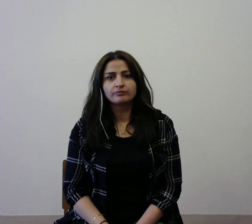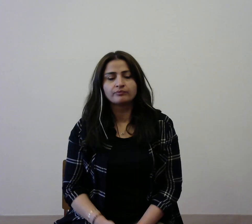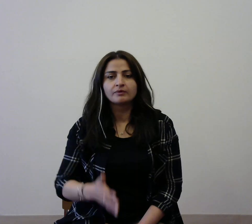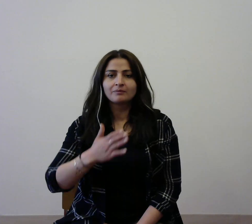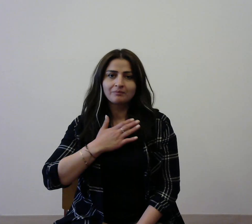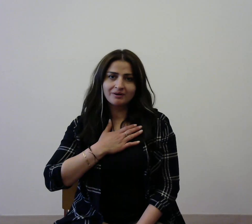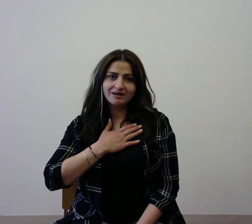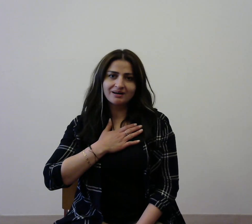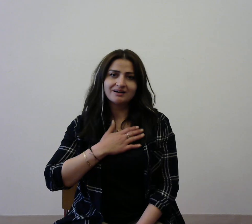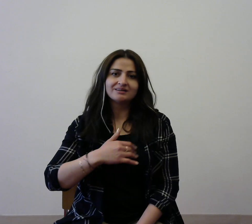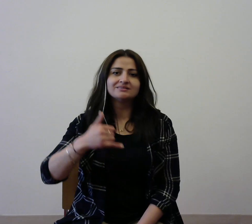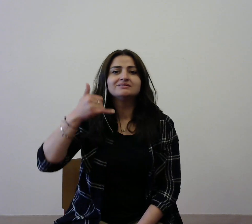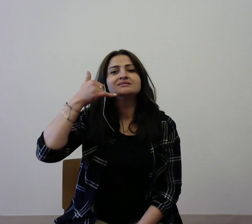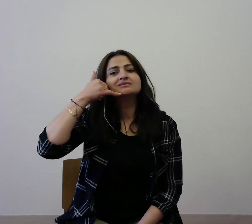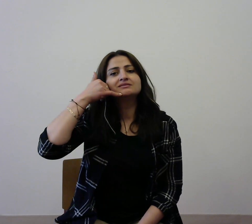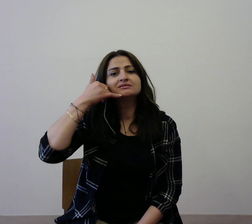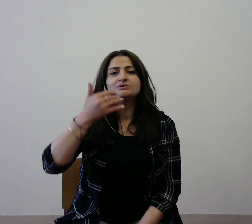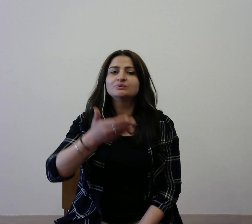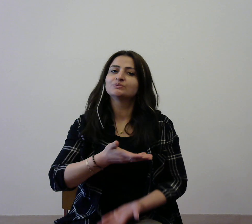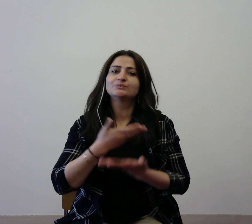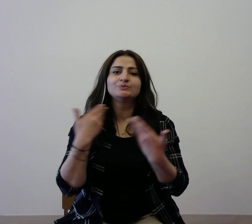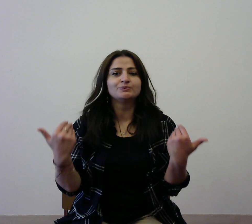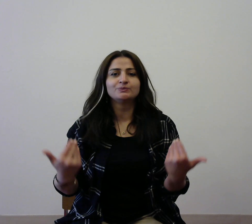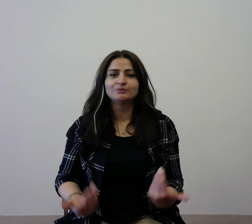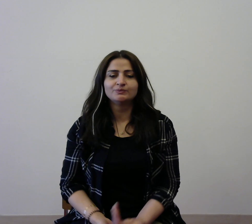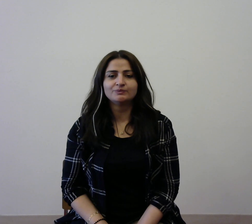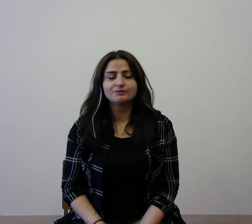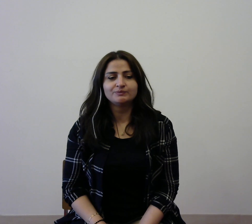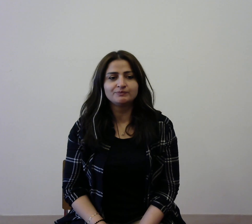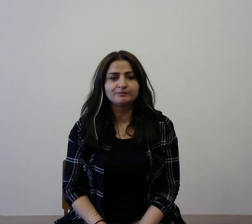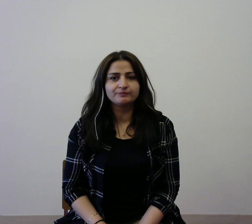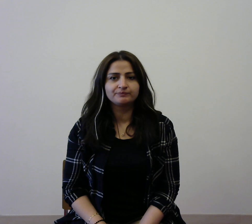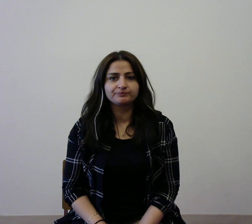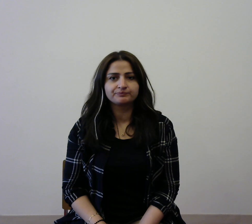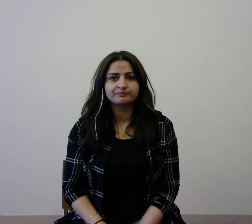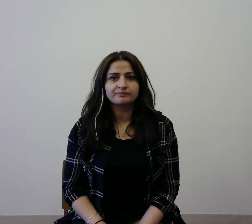Mənim telefonum yoxdur